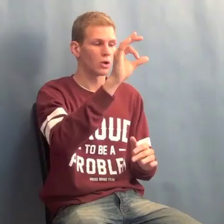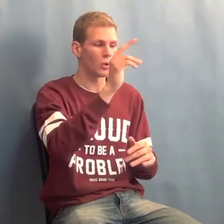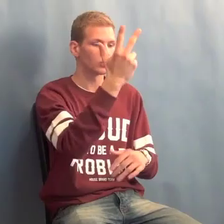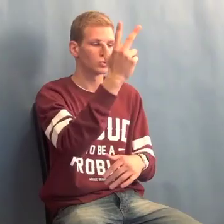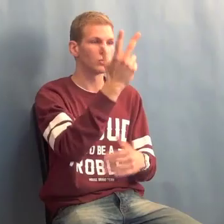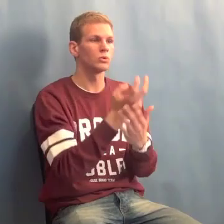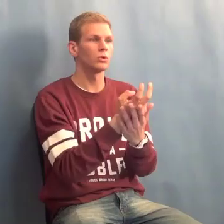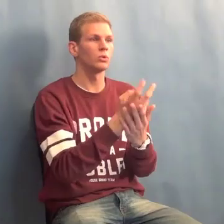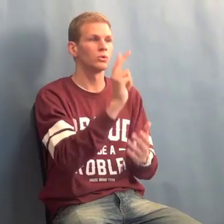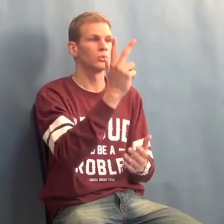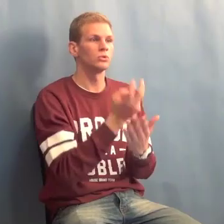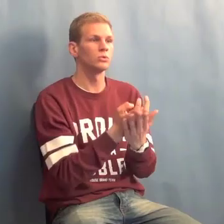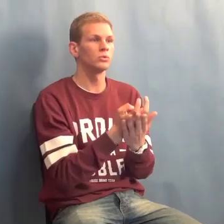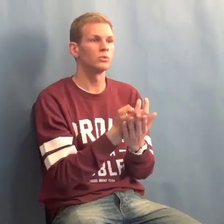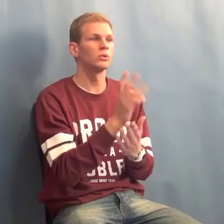Trzeciego lutego.